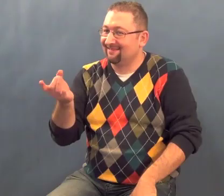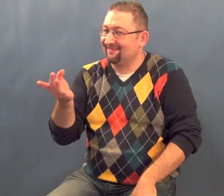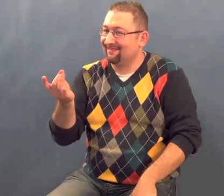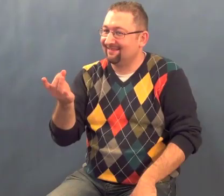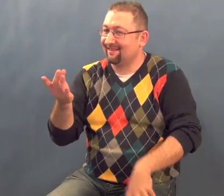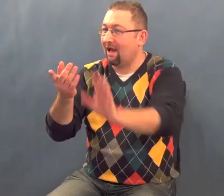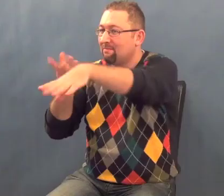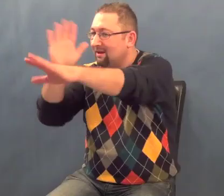Tak, tak, tak.